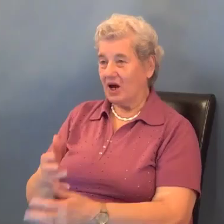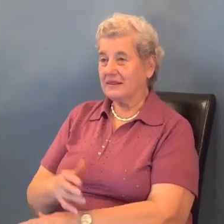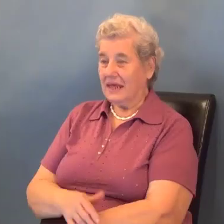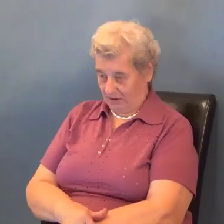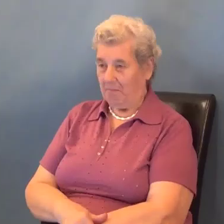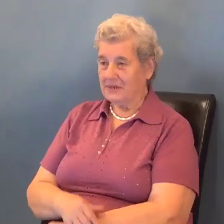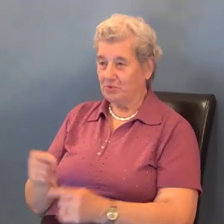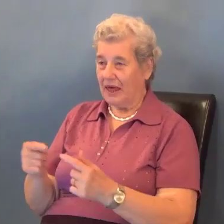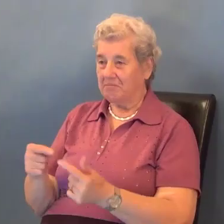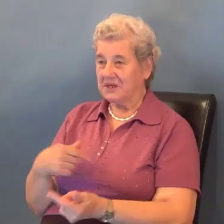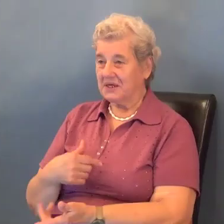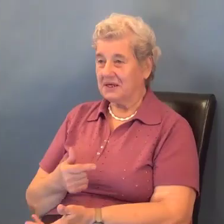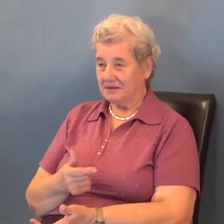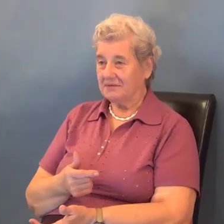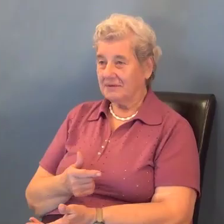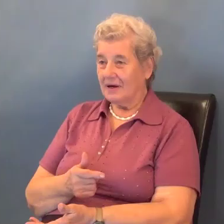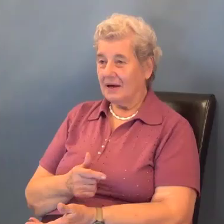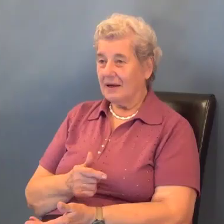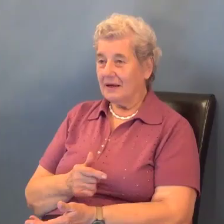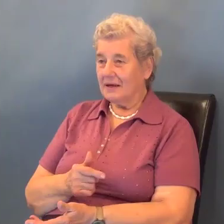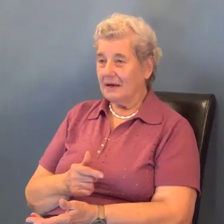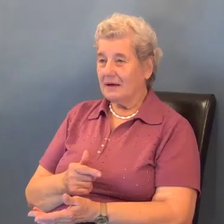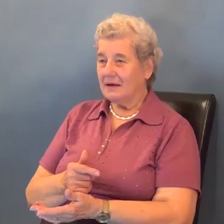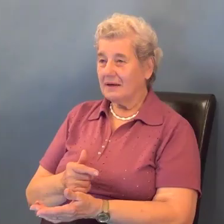Pasuje mi.